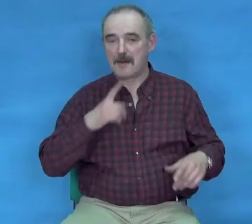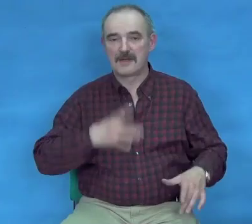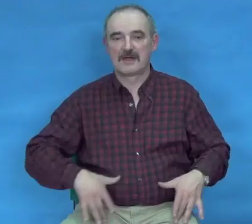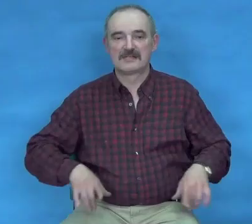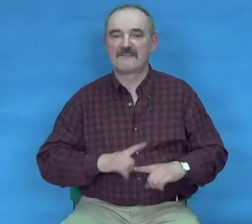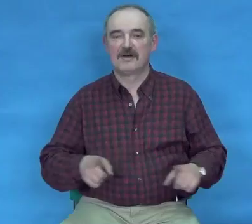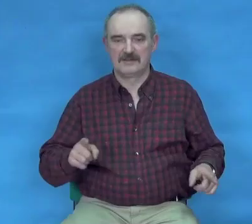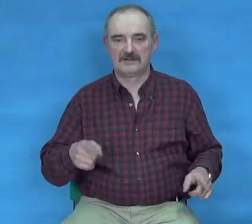Lepiej nie chodzić w stroju kąpielowym.